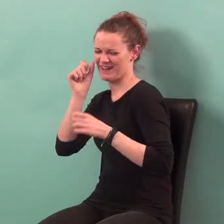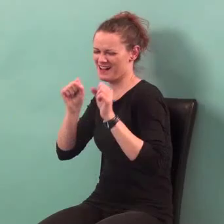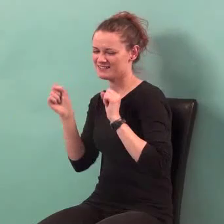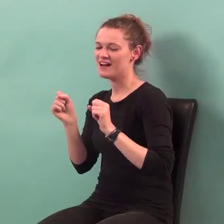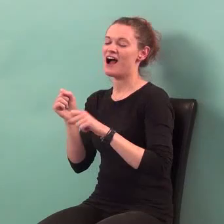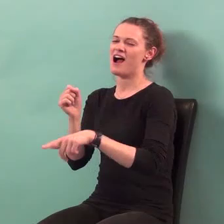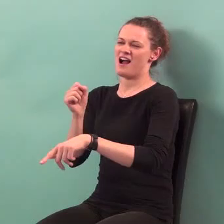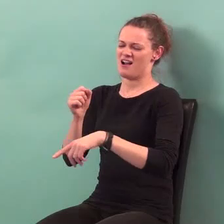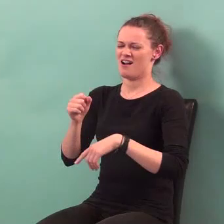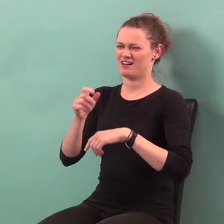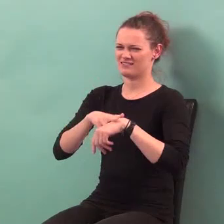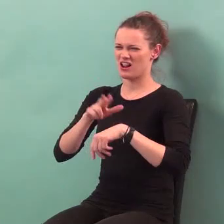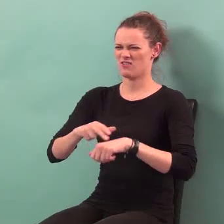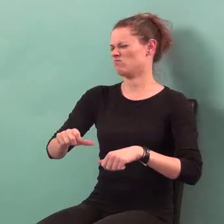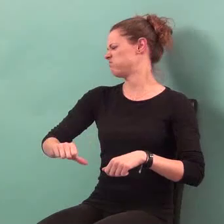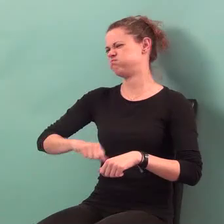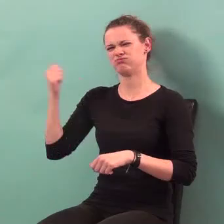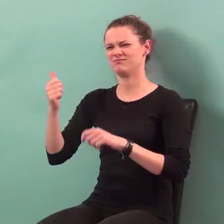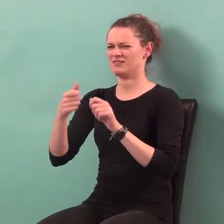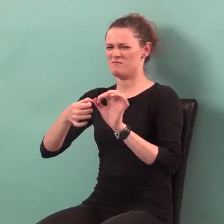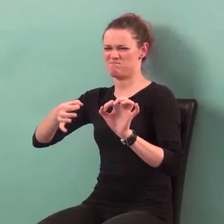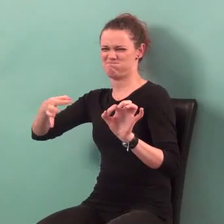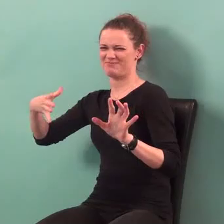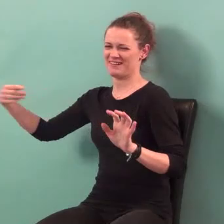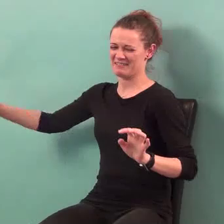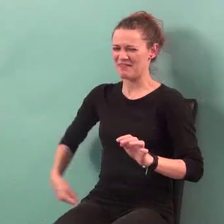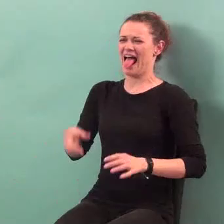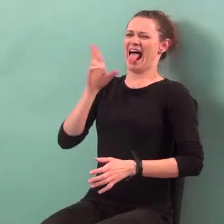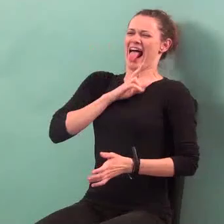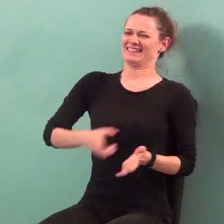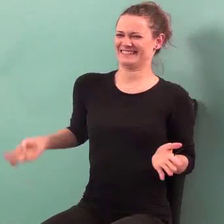A ten budzik jest zdenerwowany i strzela w pupę myszki, a ta szybko wstaje.